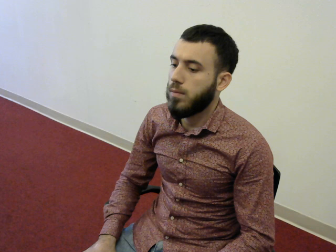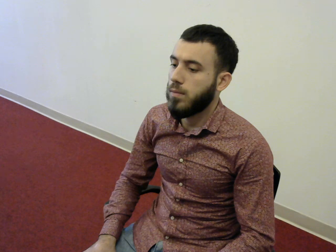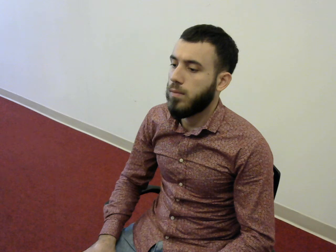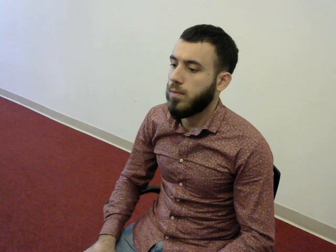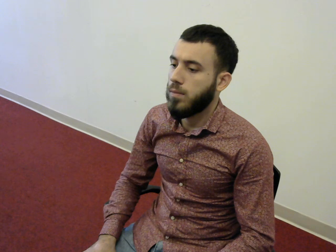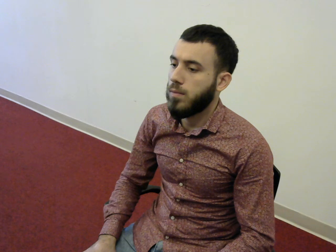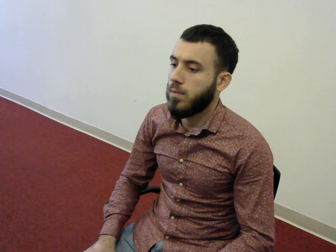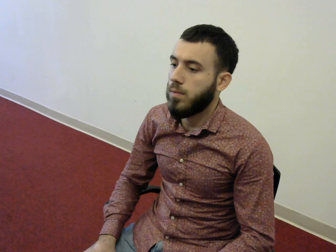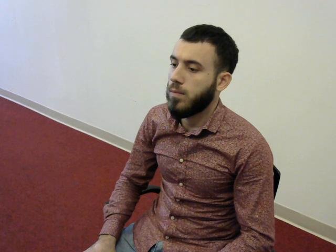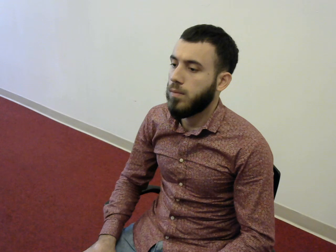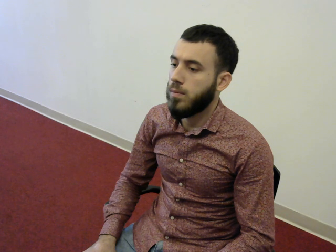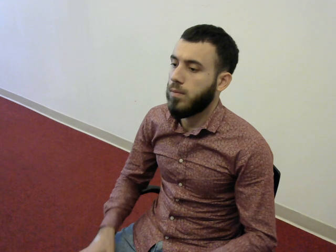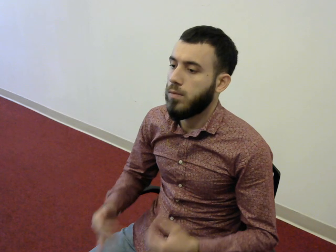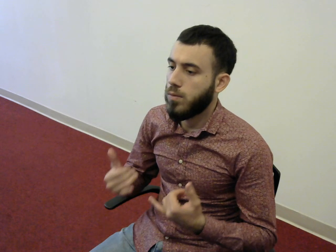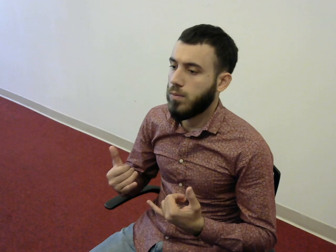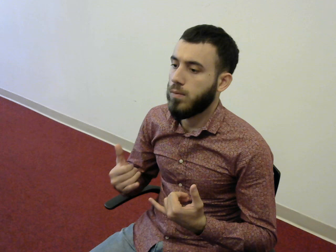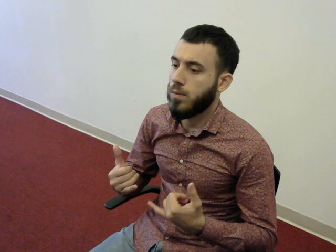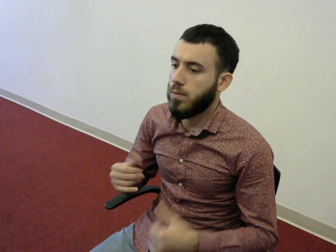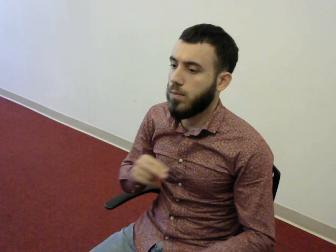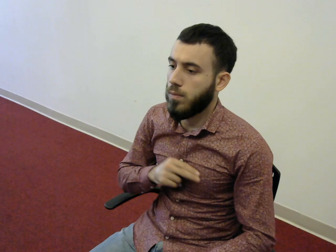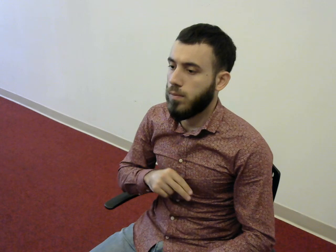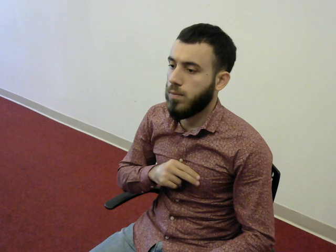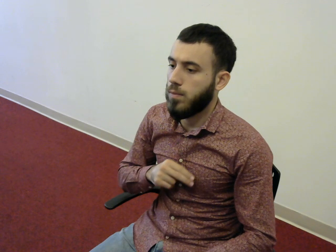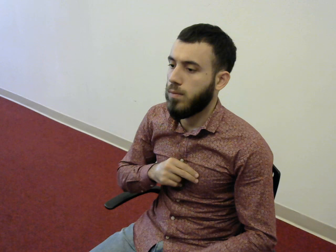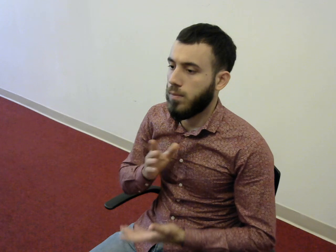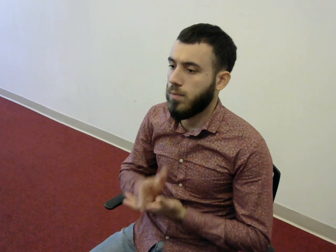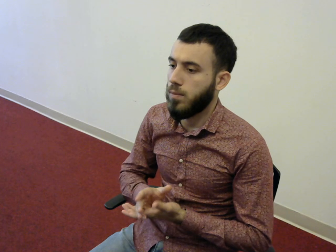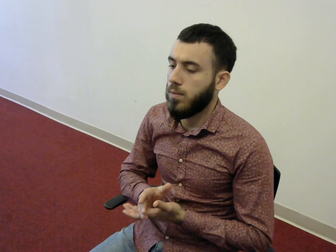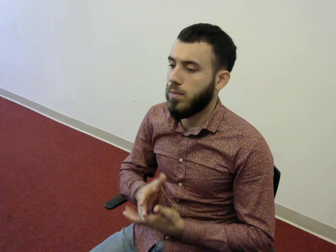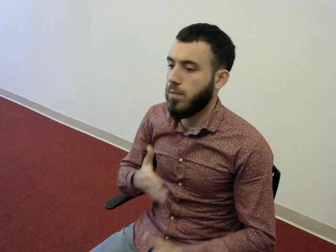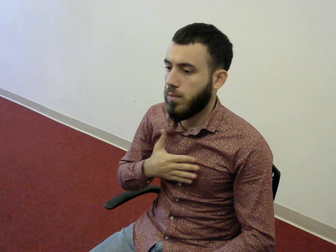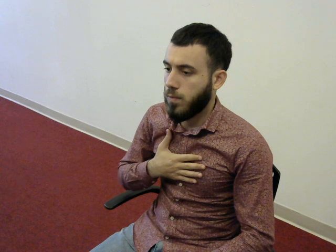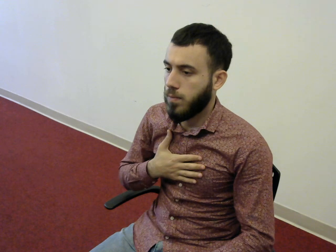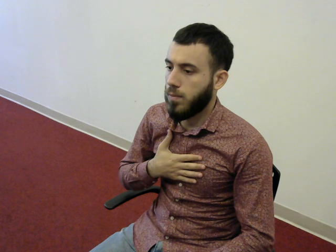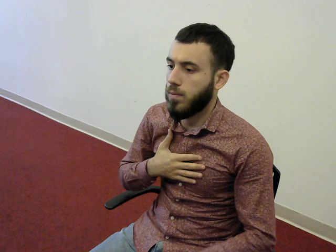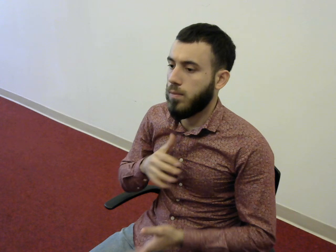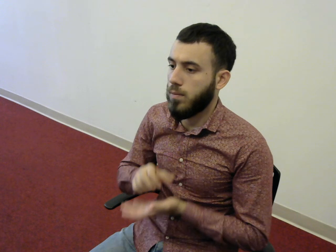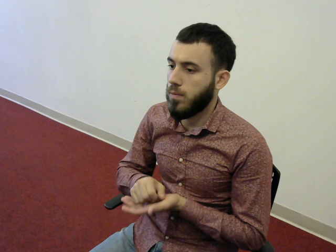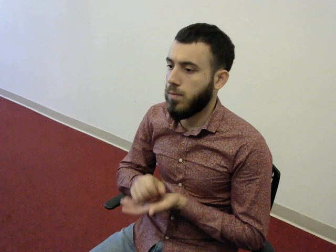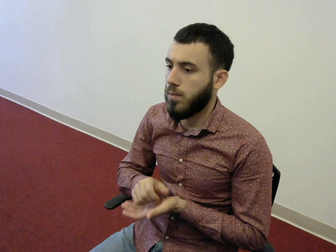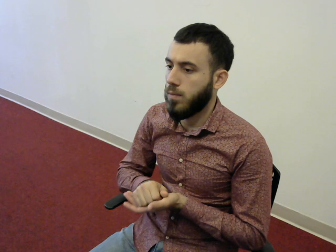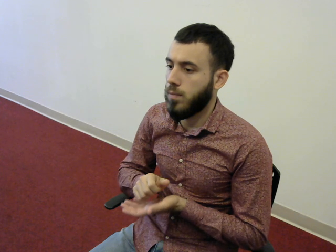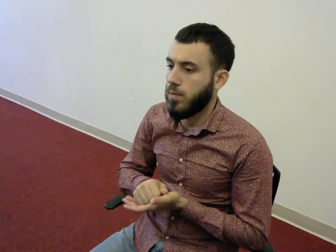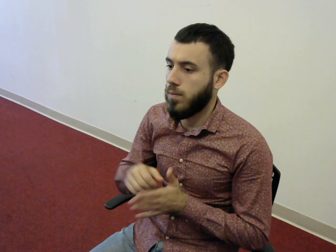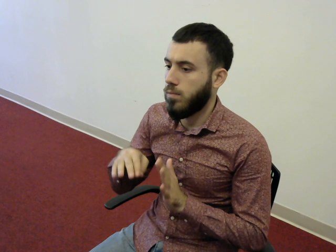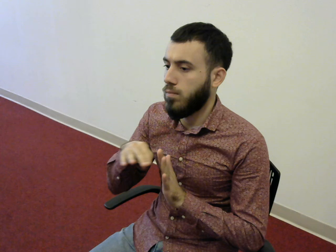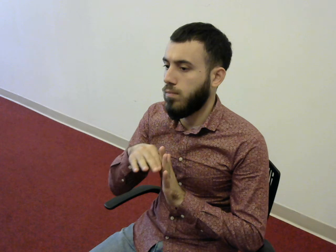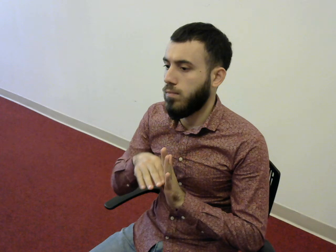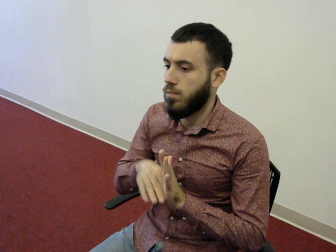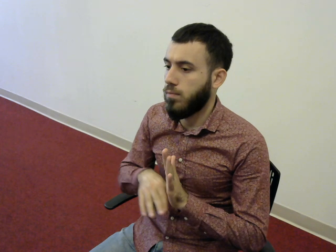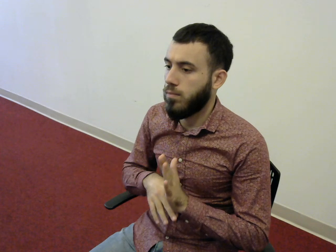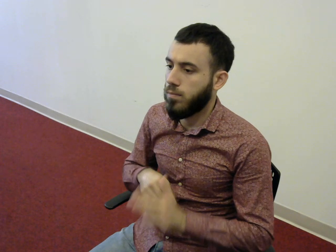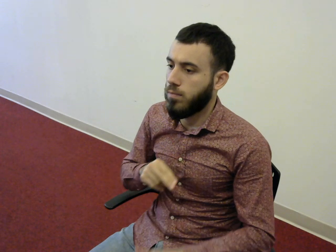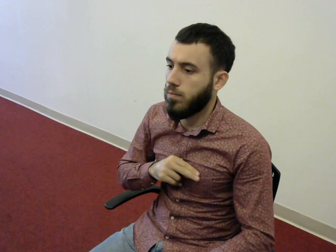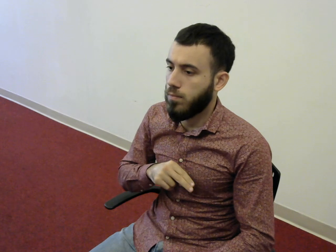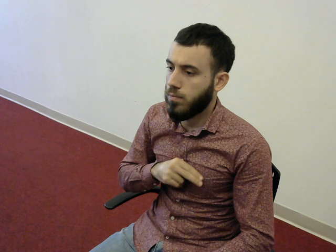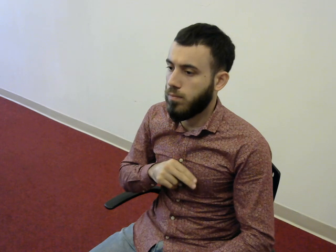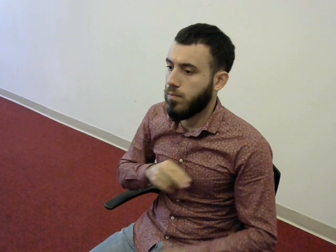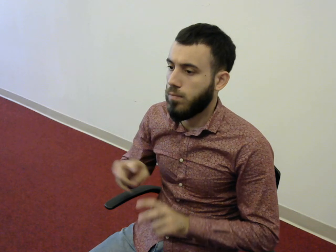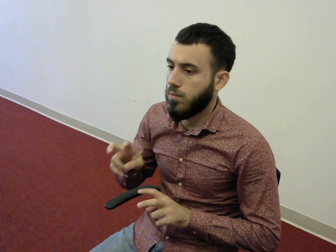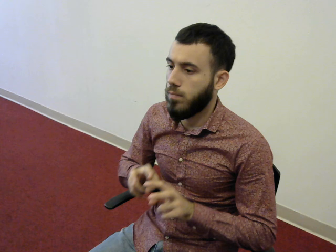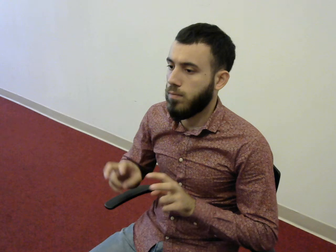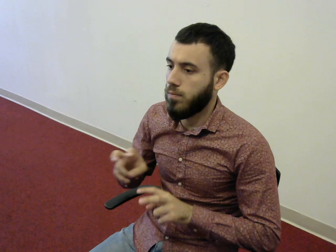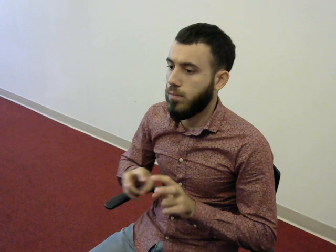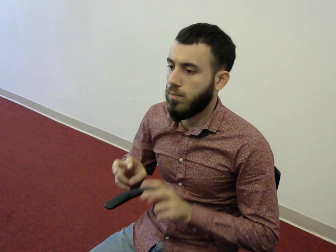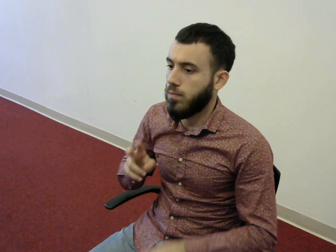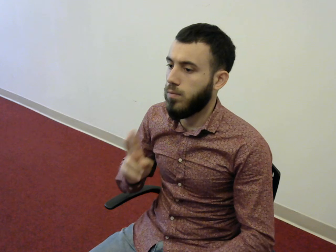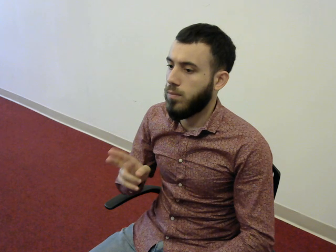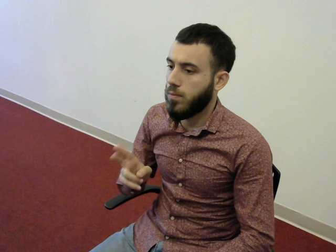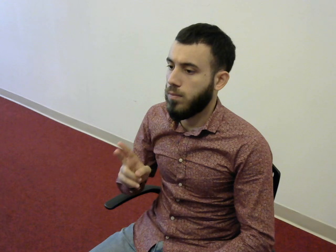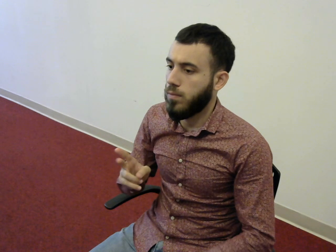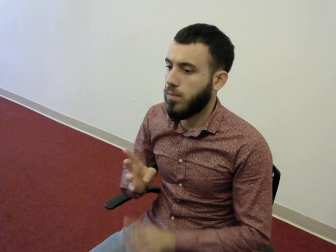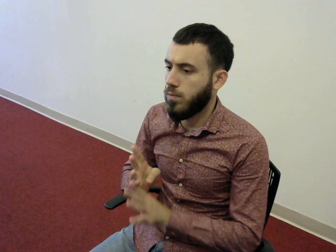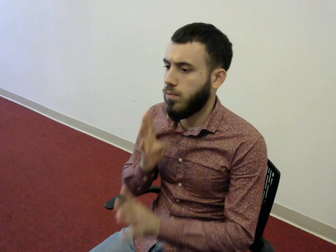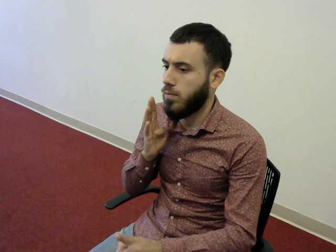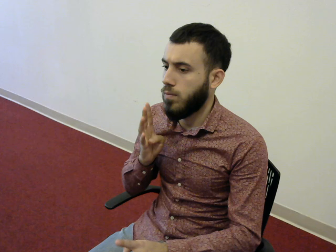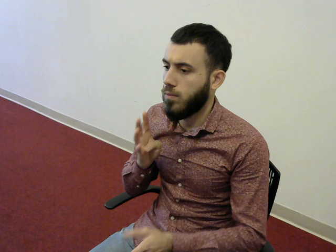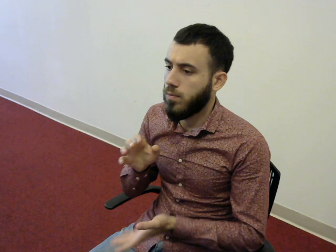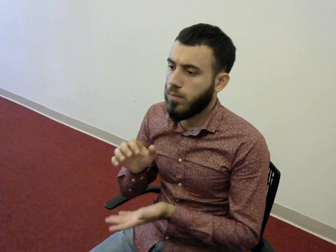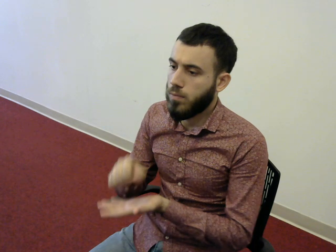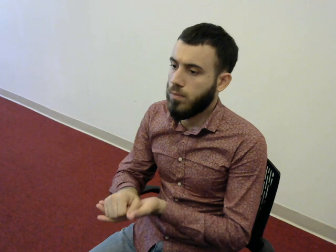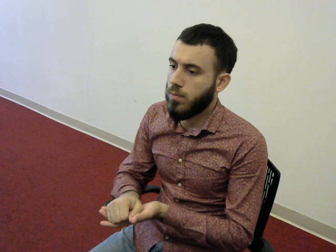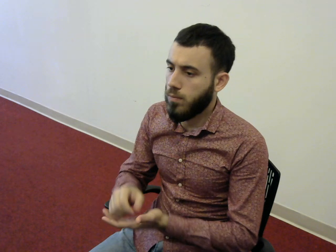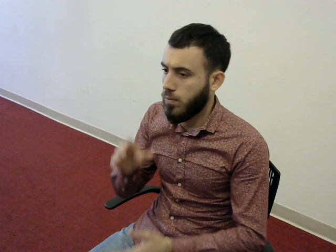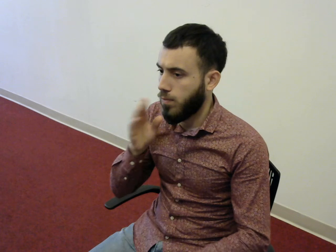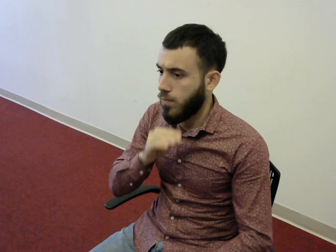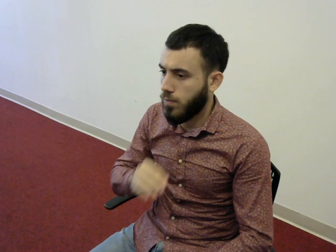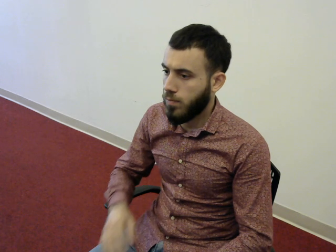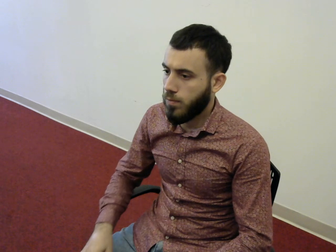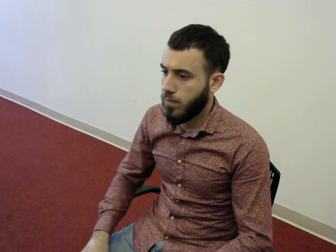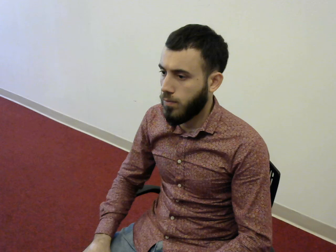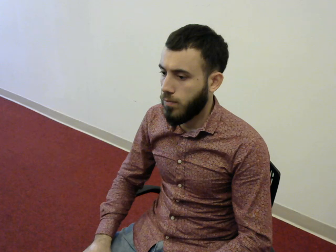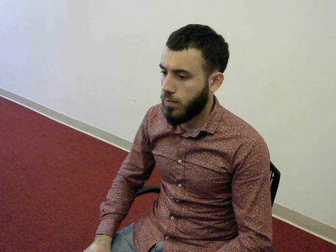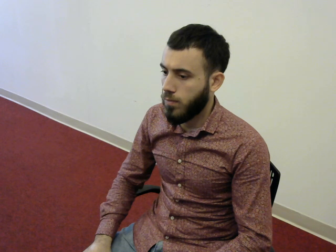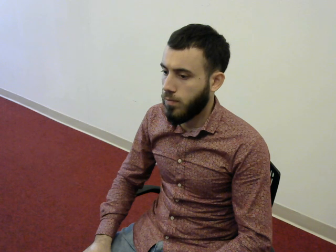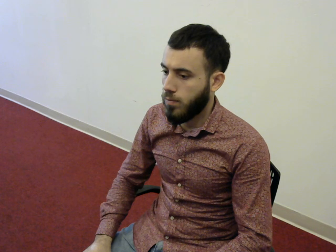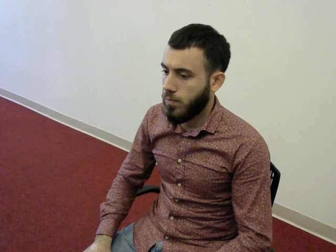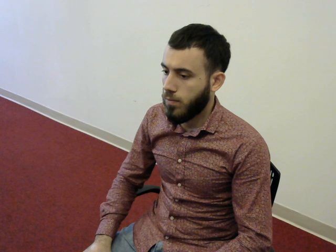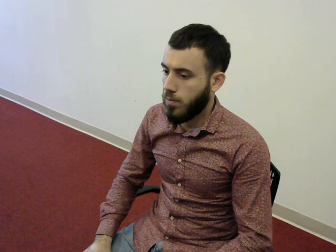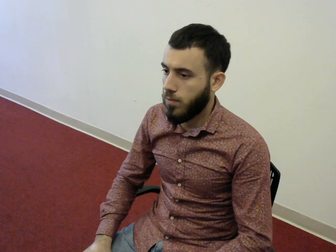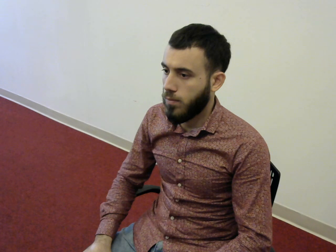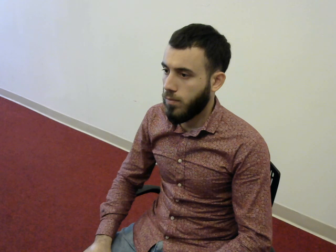İndi işim var, mən Məşğulluq sistemində iş axtaran kimi növbə tuta bilərəmmi?